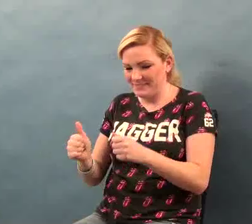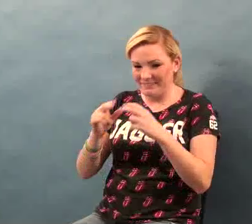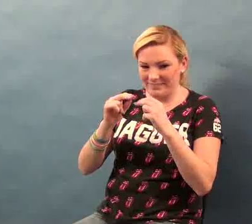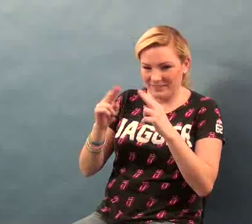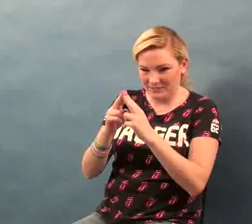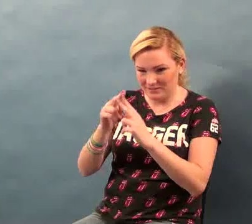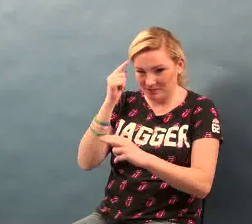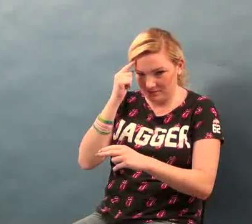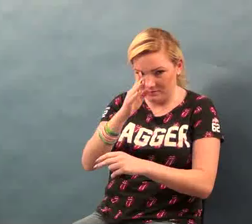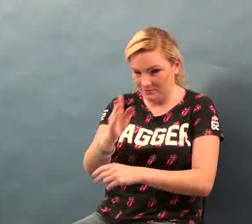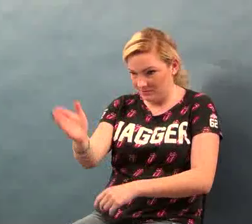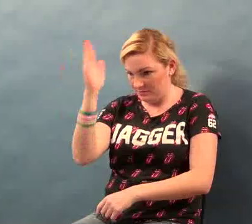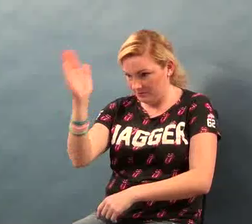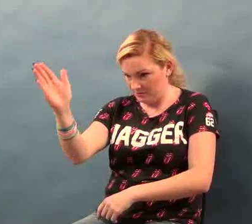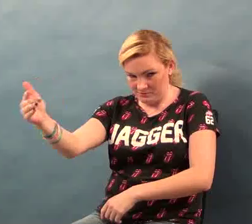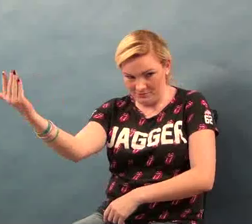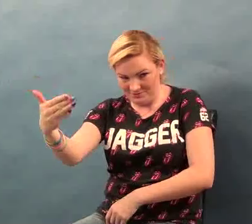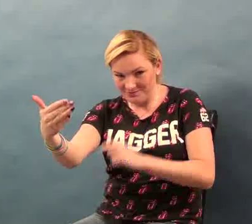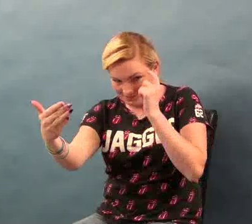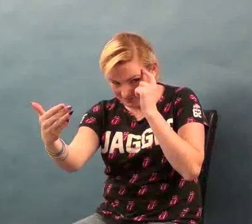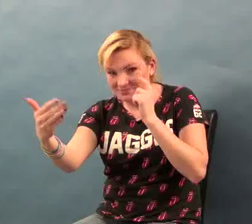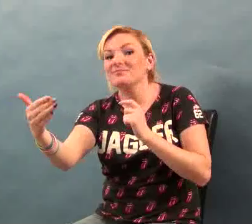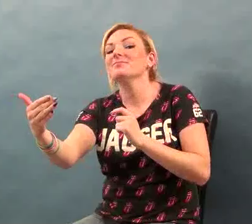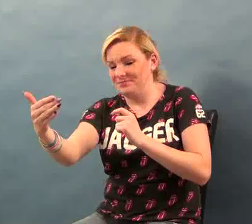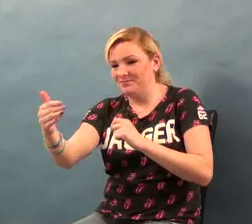Porozumiewają się co do kierunków, w które chłopiec ma pójść.